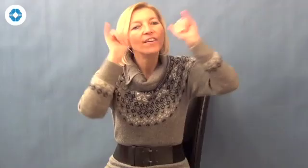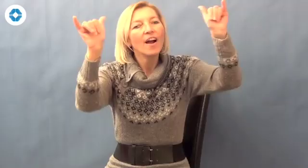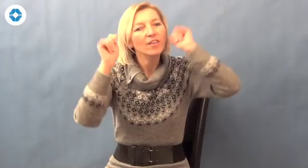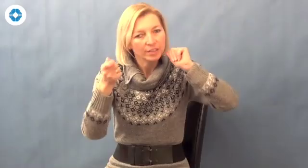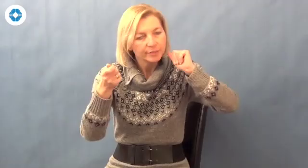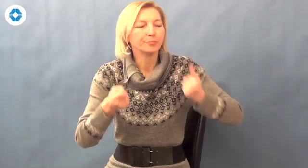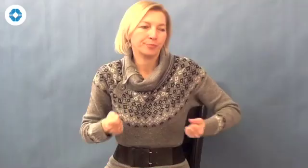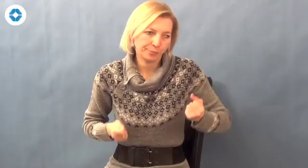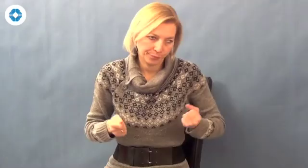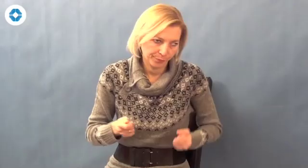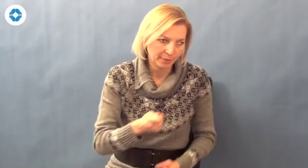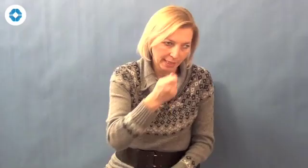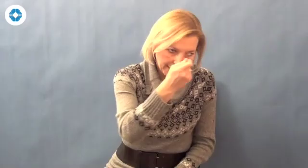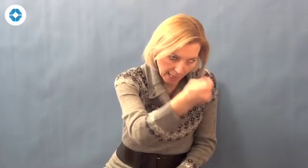Jeden z chłopców biegnie do niego i oddaje mu kapelusz.